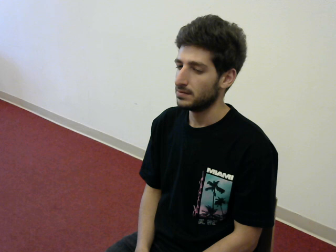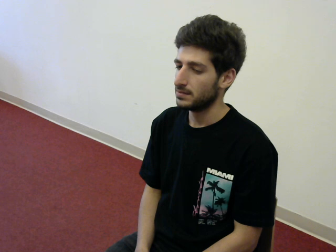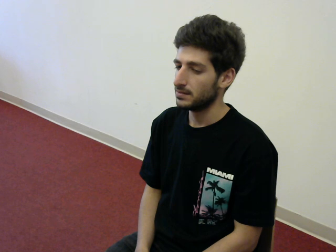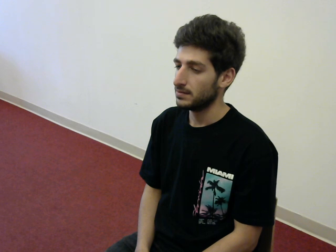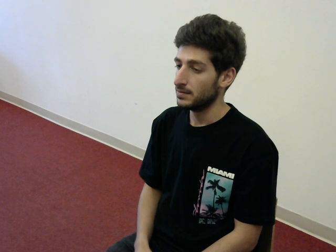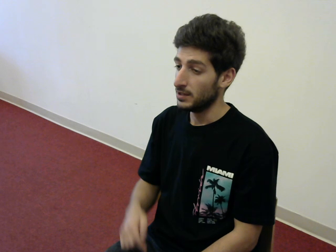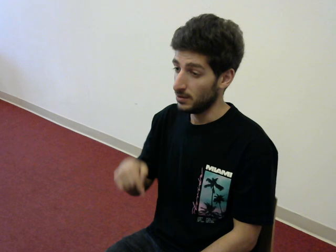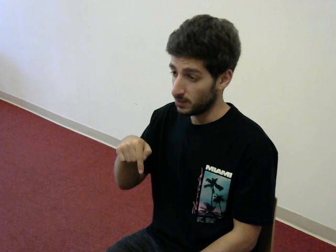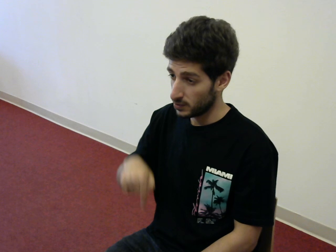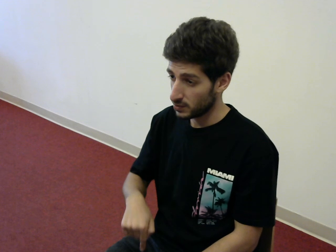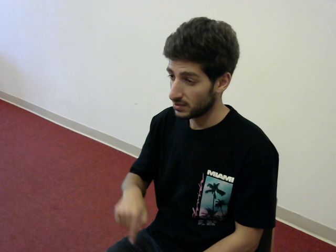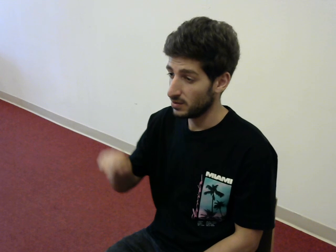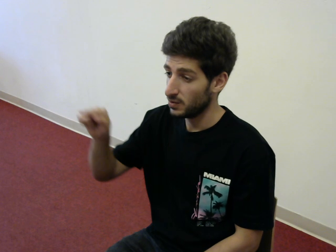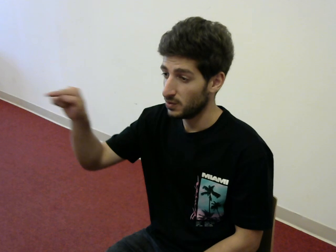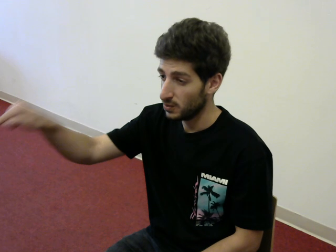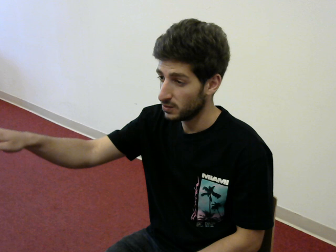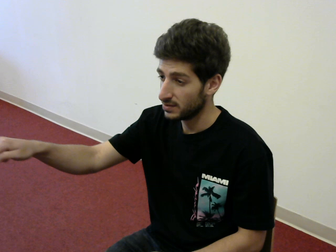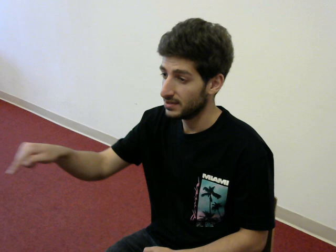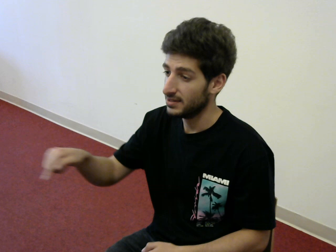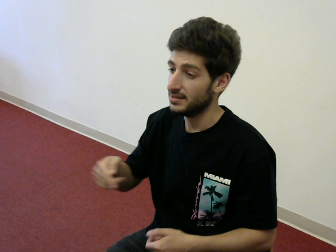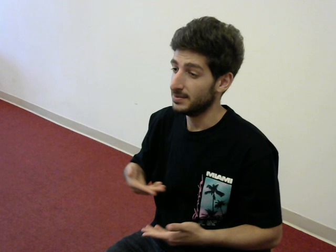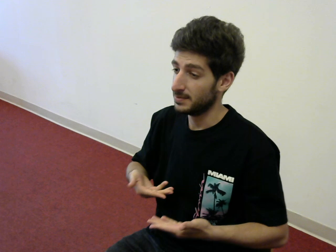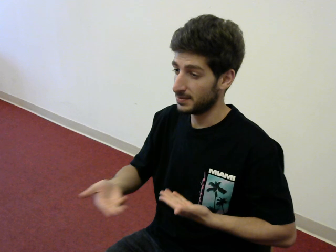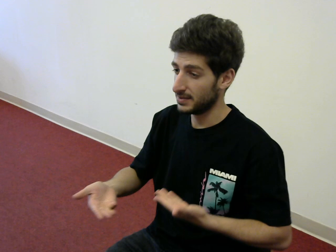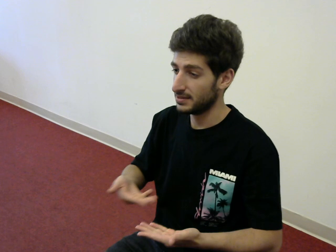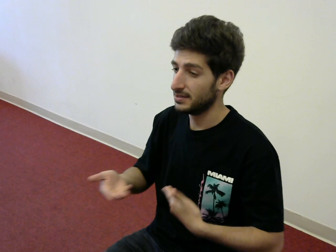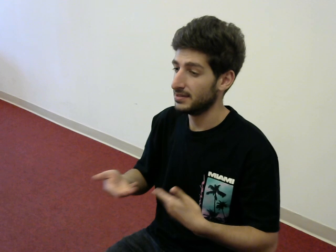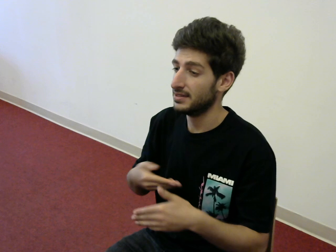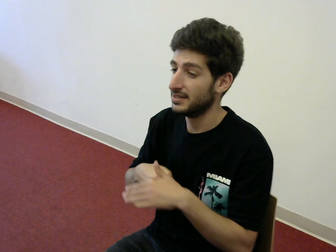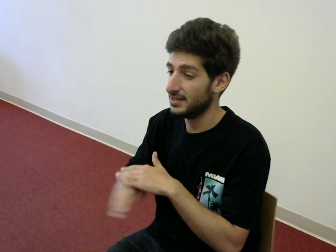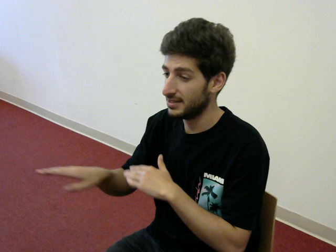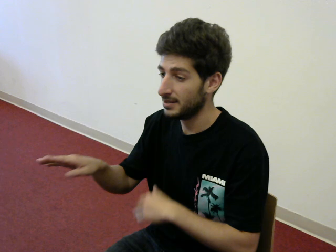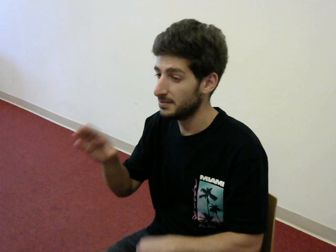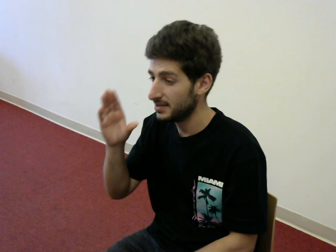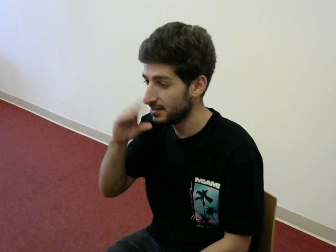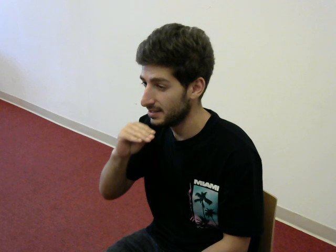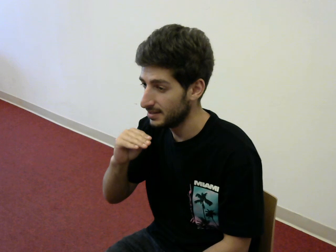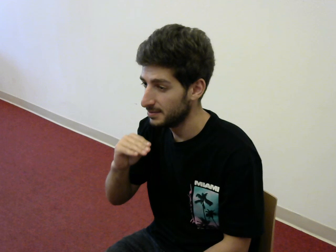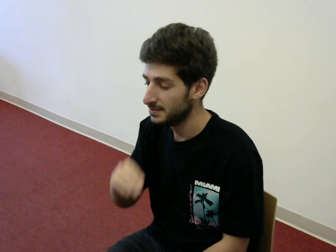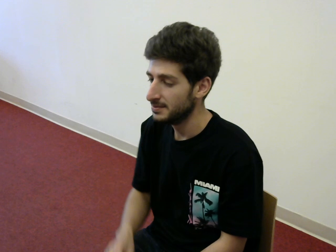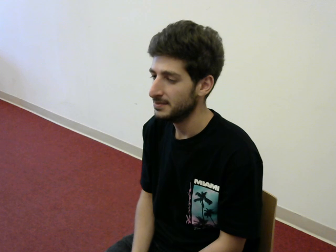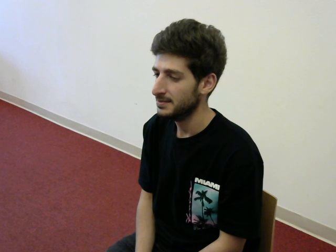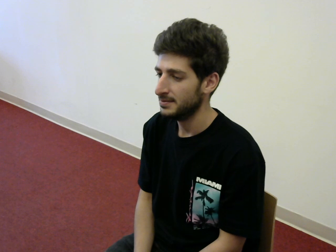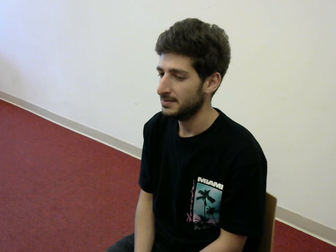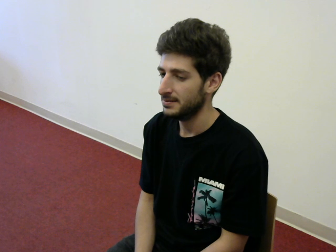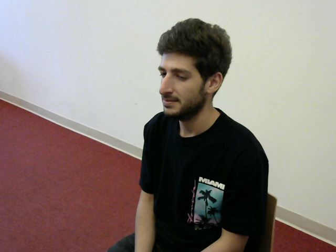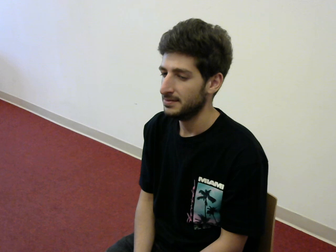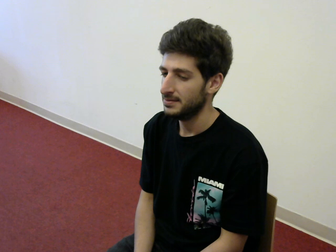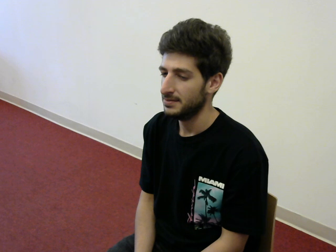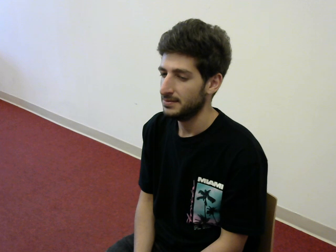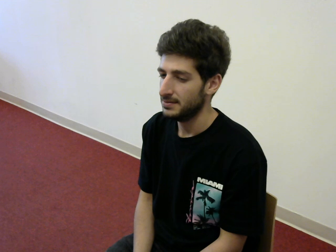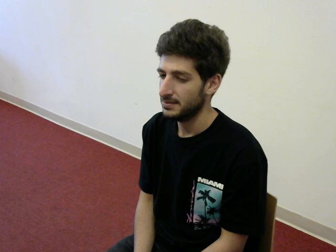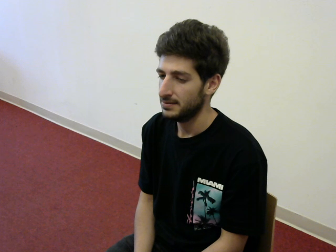Burdan ora piyada gedə bilərəmmi?